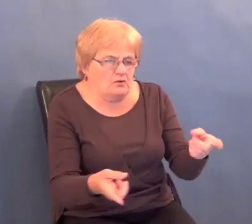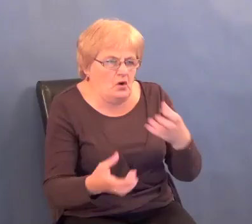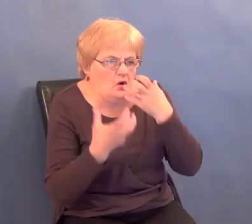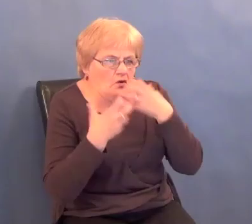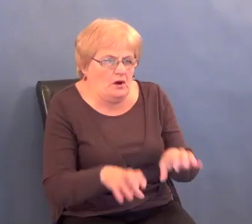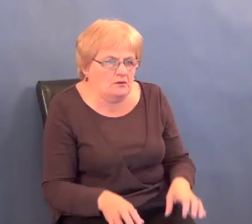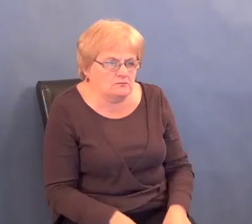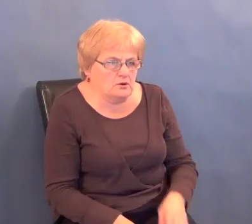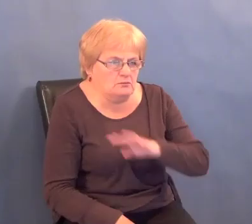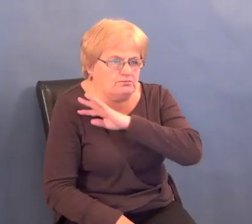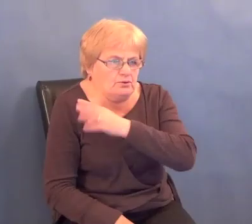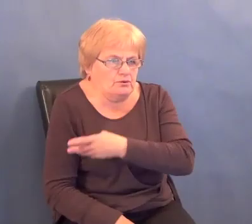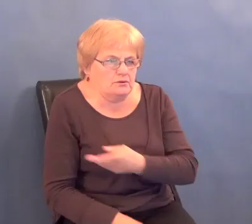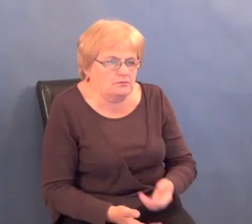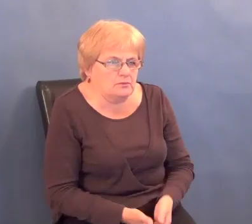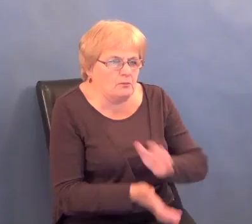Nie wolno, bo bułka jest gorąca.